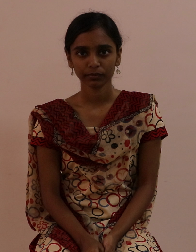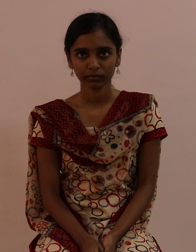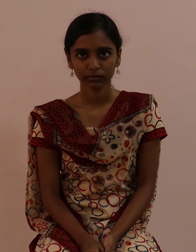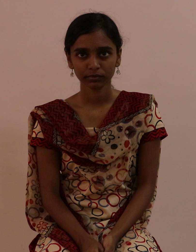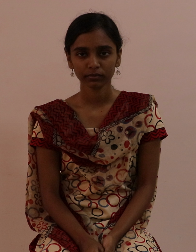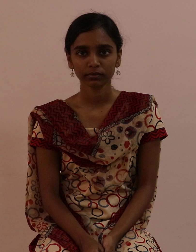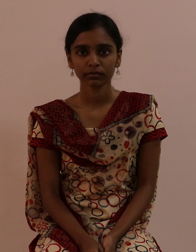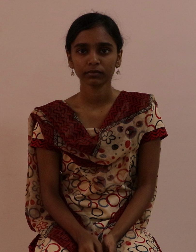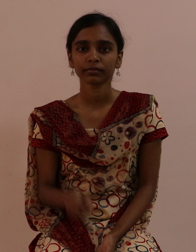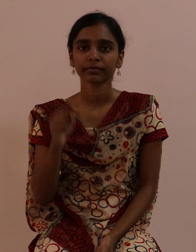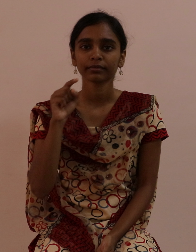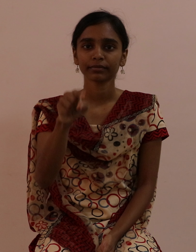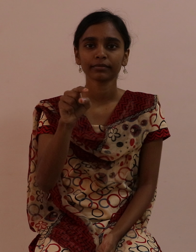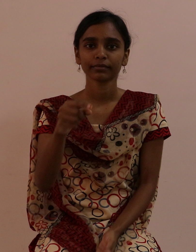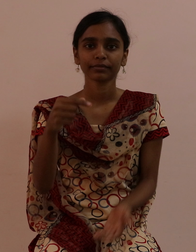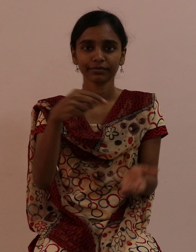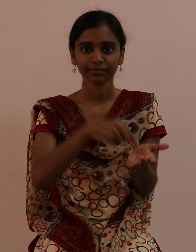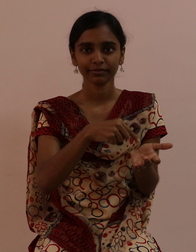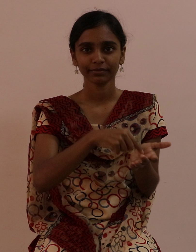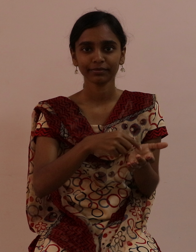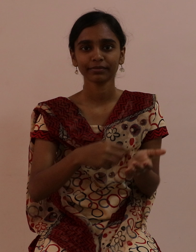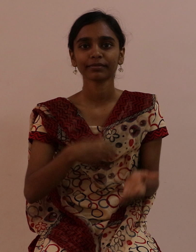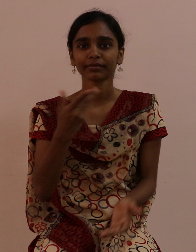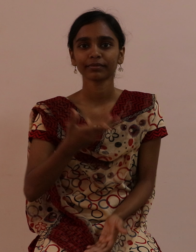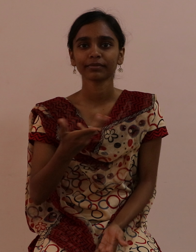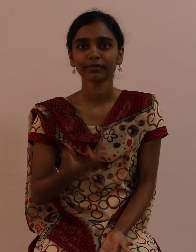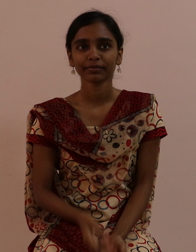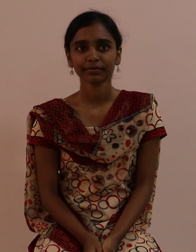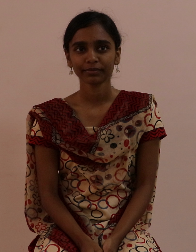nice to meet you